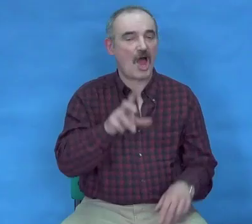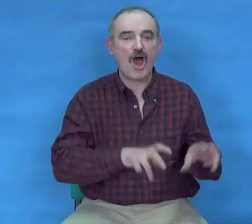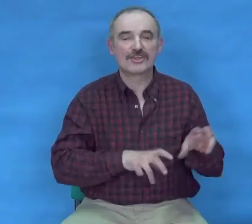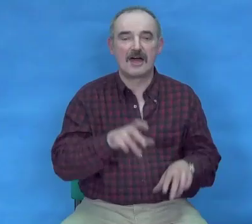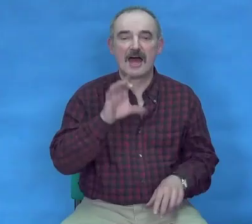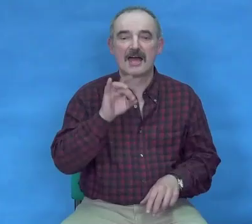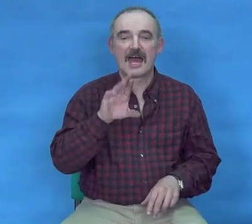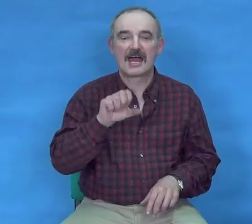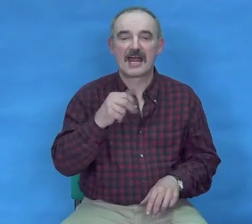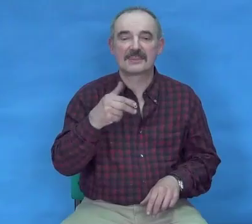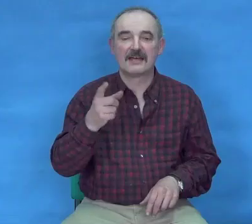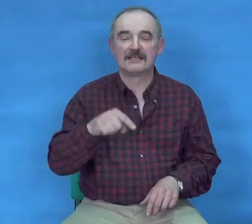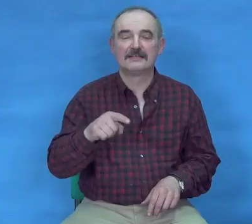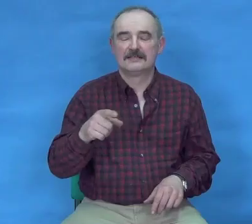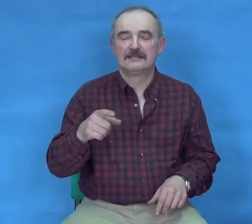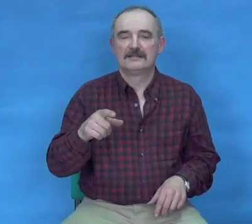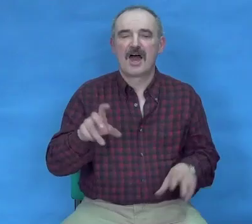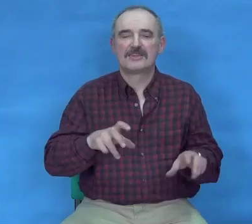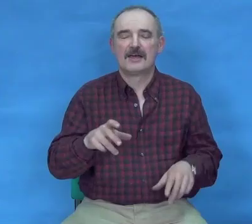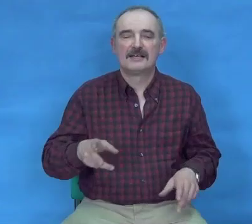Hotel GRAND.